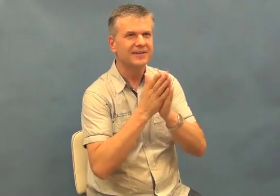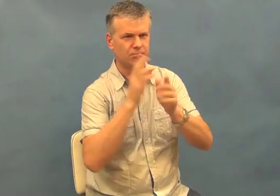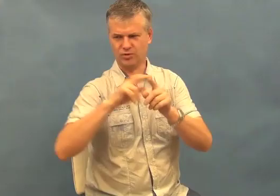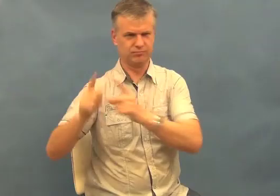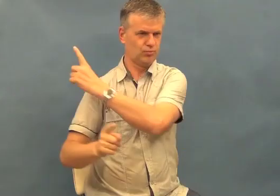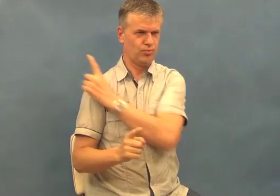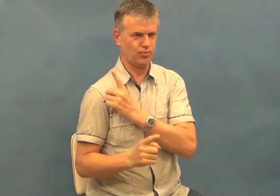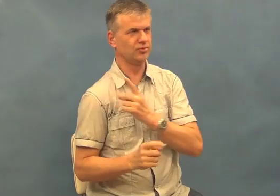Policjant stoi za nim.